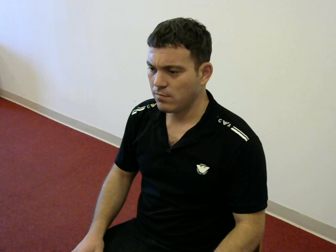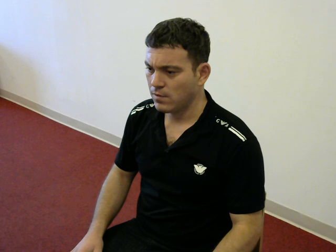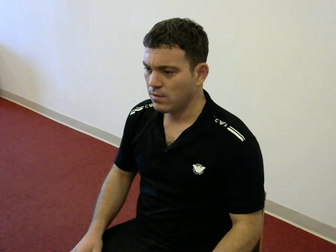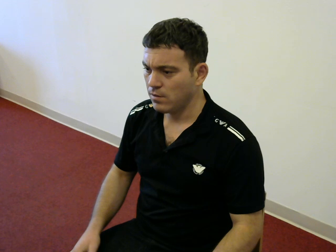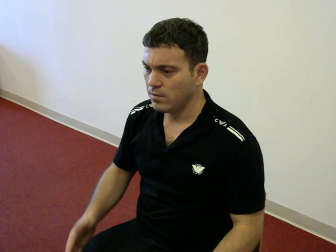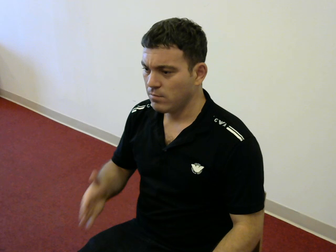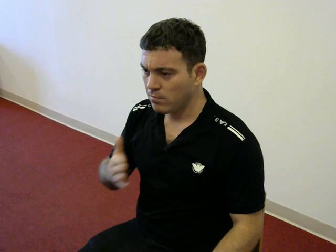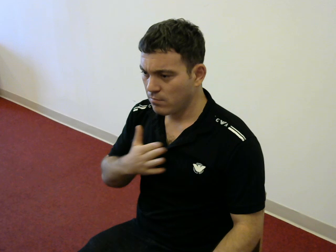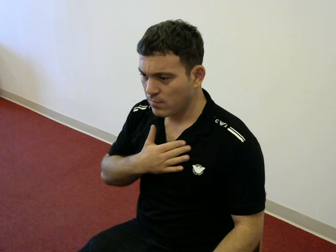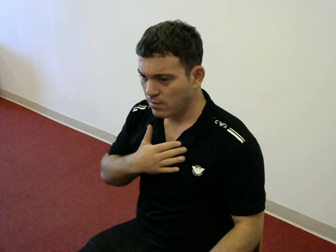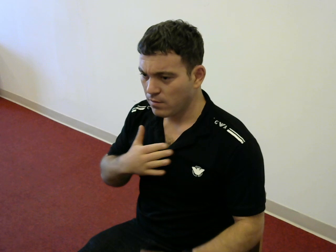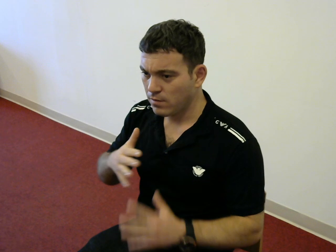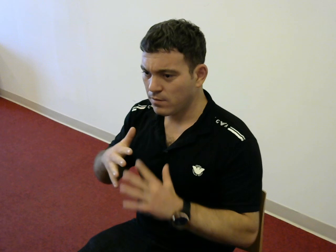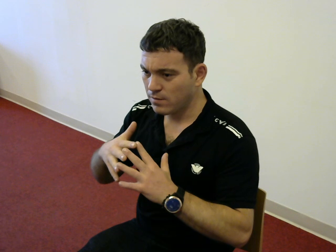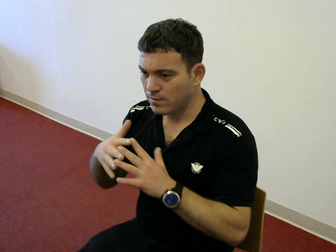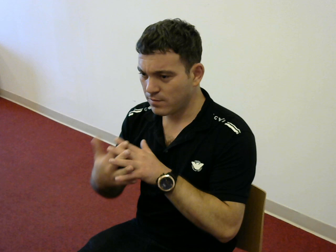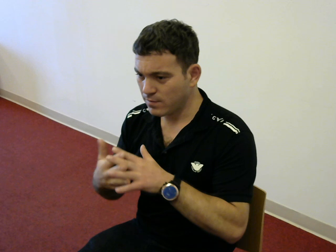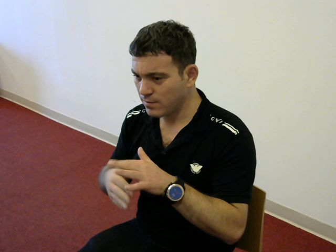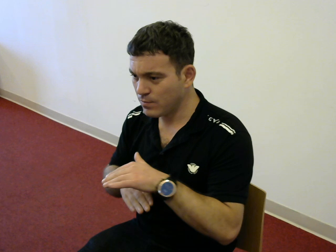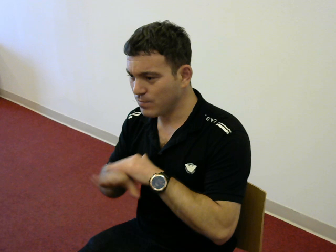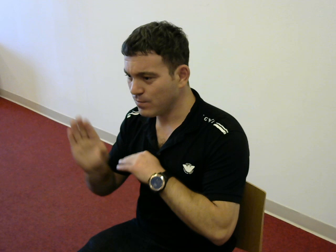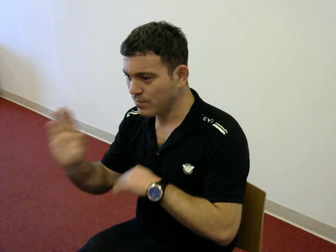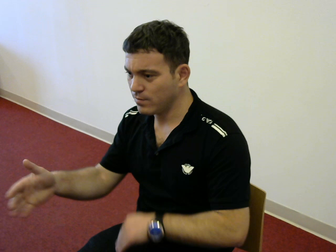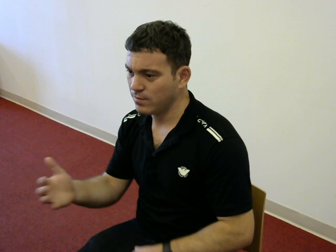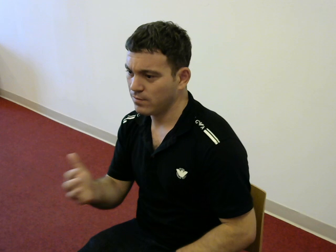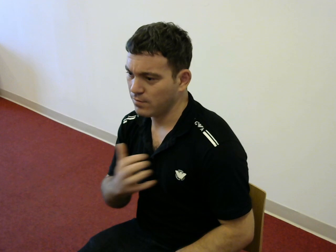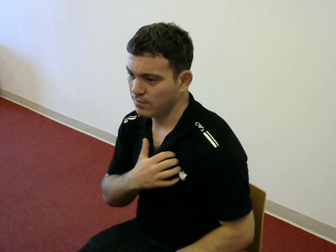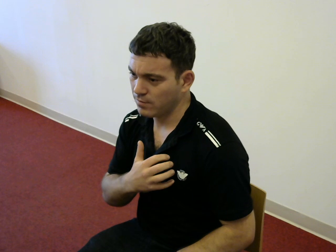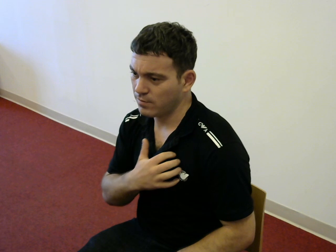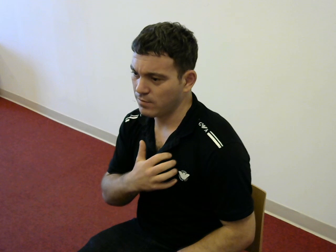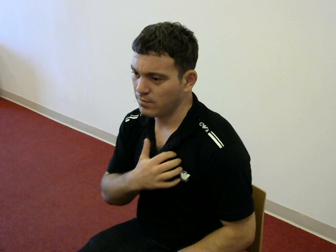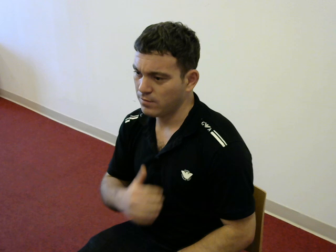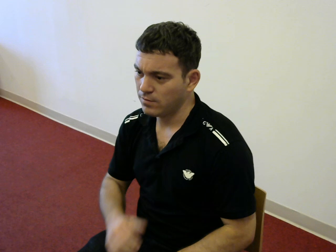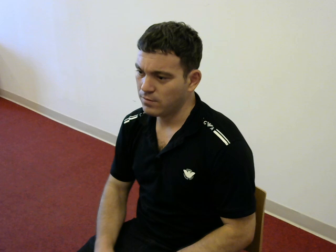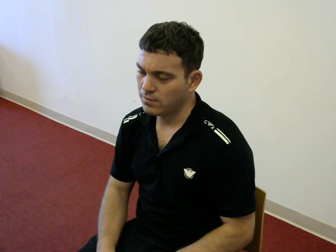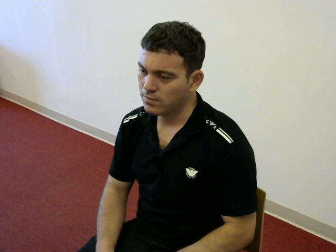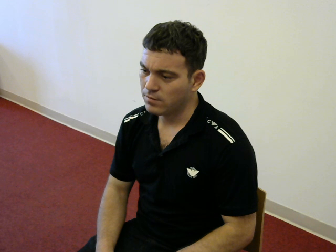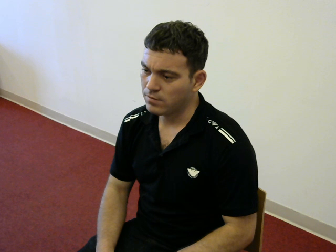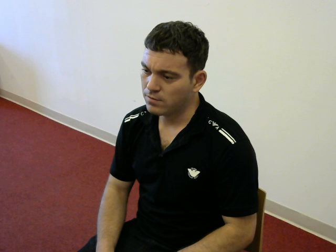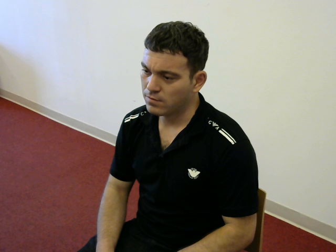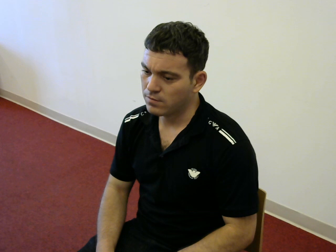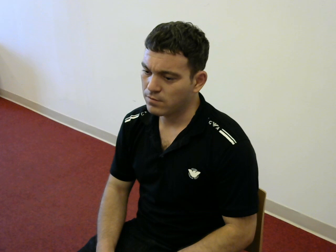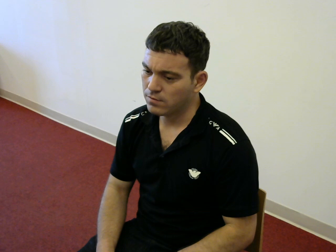Mən kəndə getmək istəyirəm